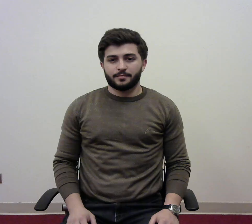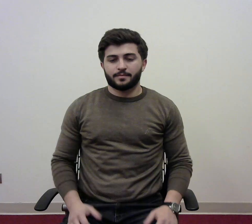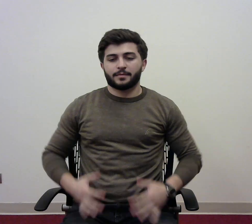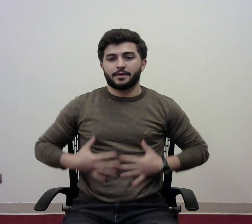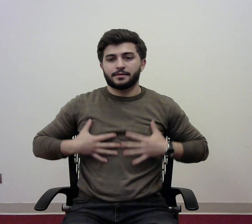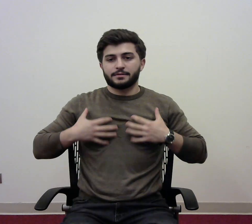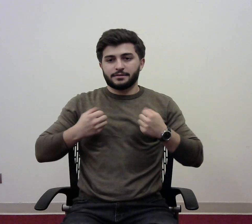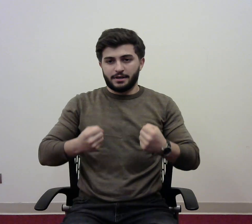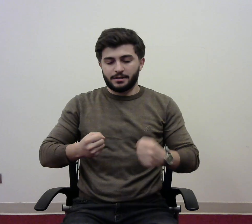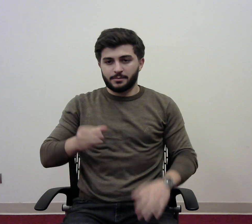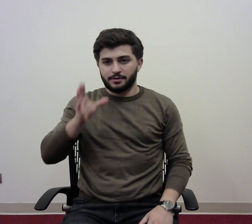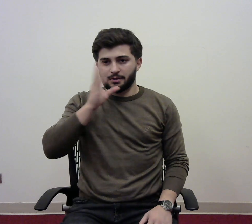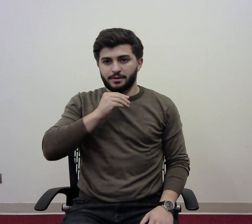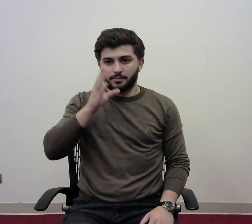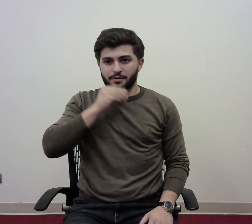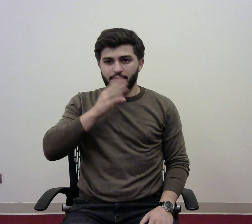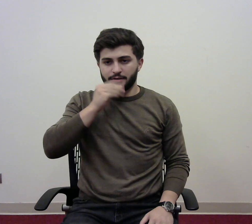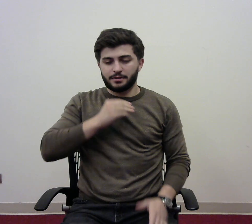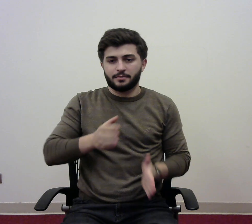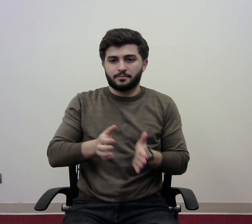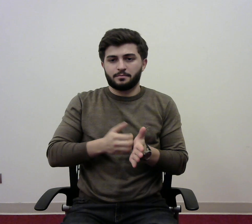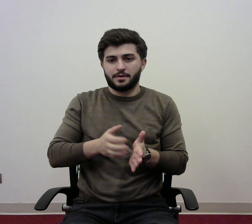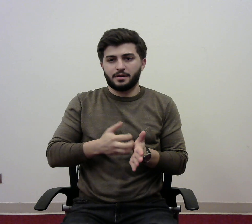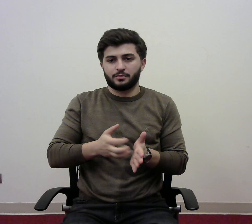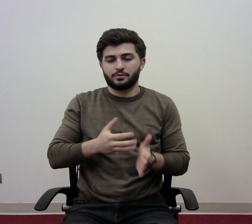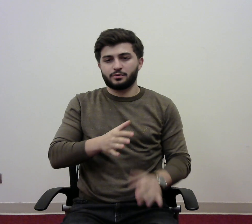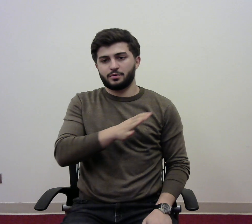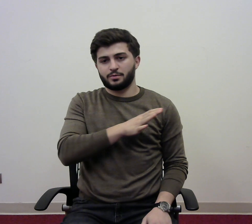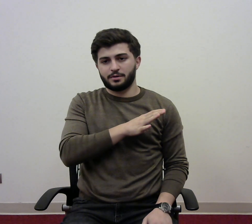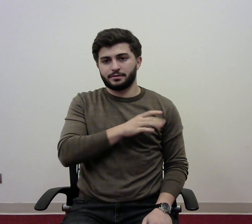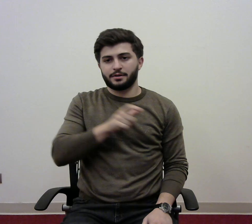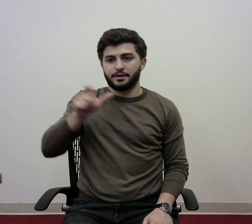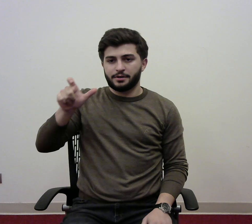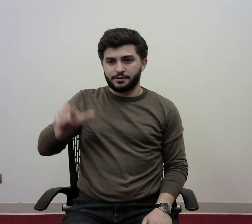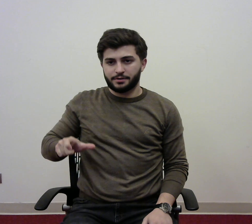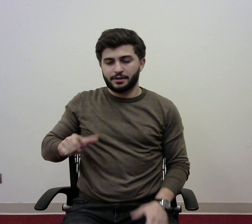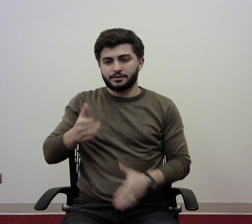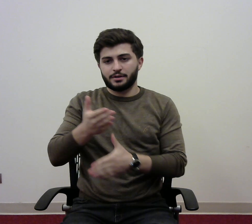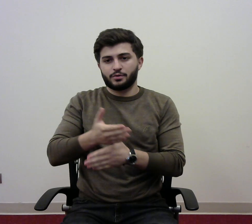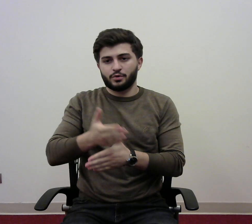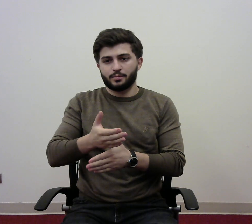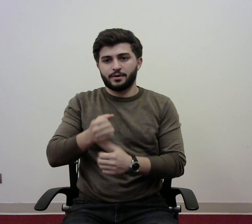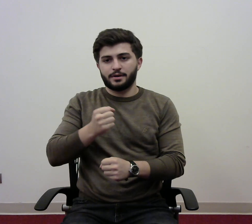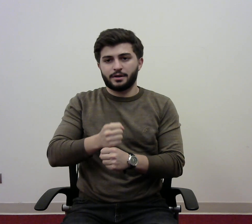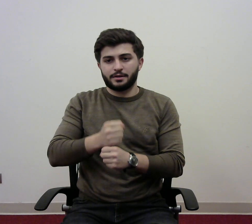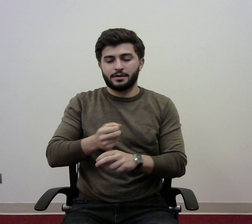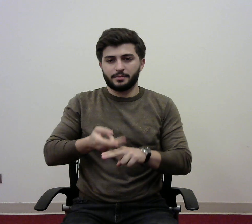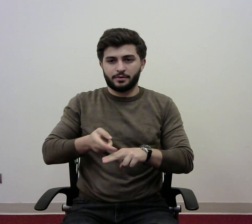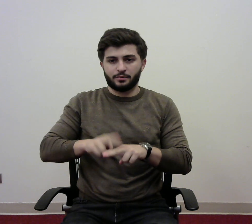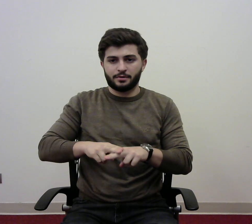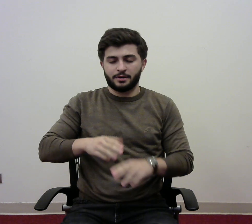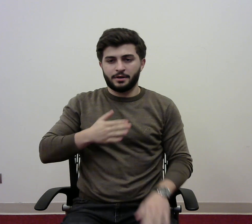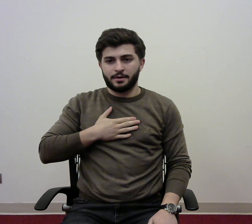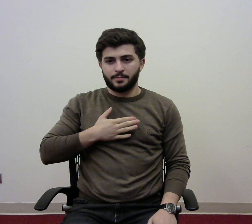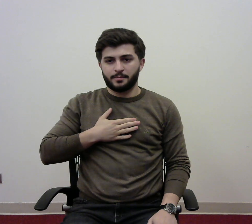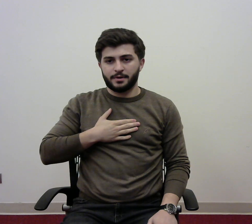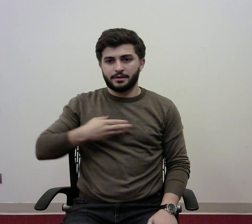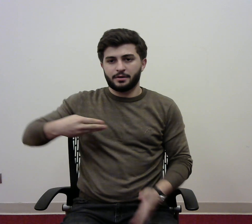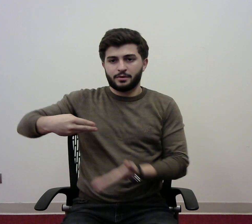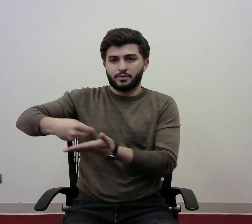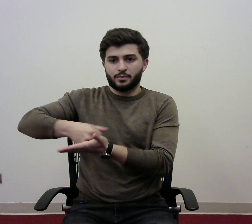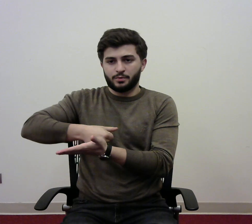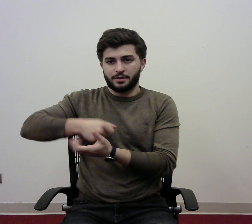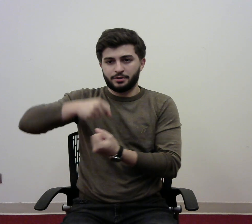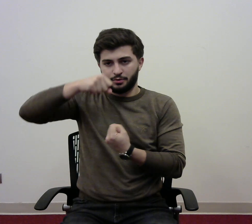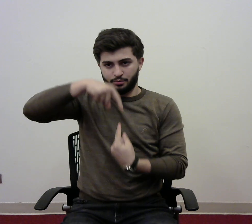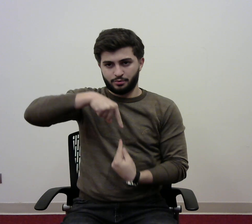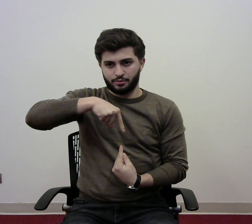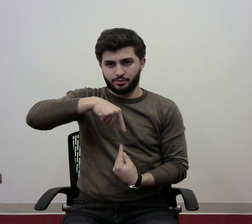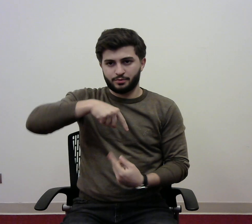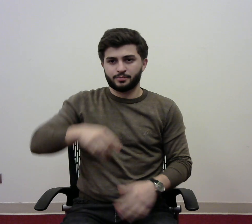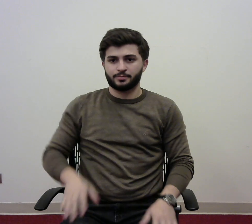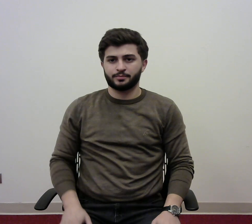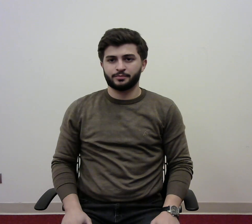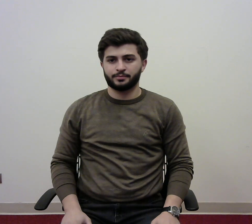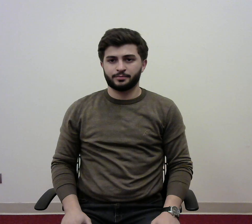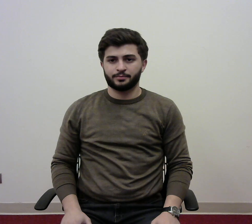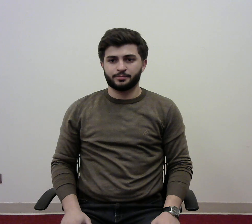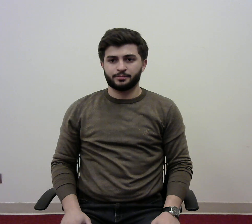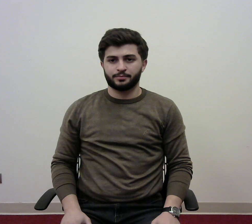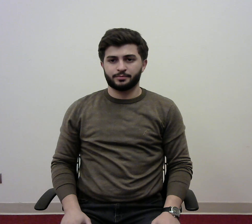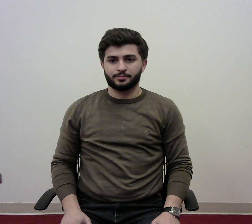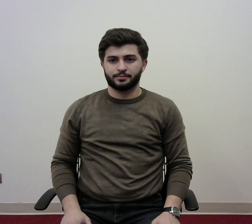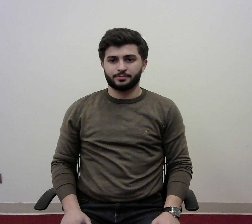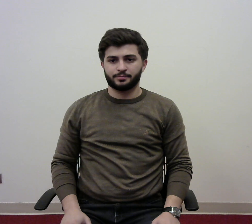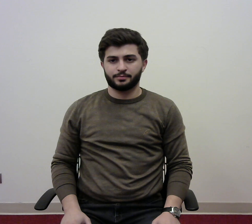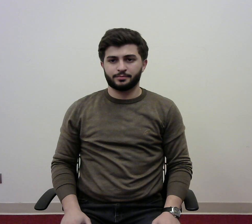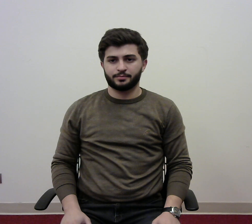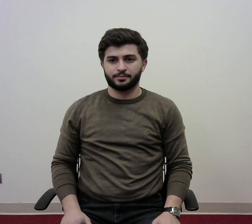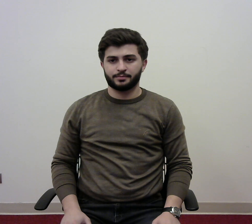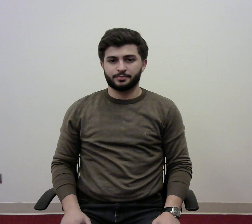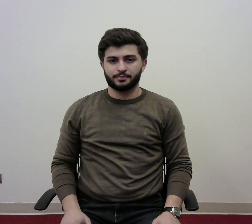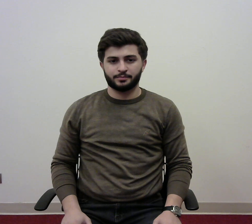Sağlamlıq imkanı məhdud olan şəxsə kömək etdiyimə görə mənə ödəniş düşürmü?